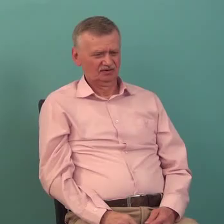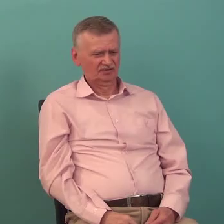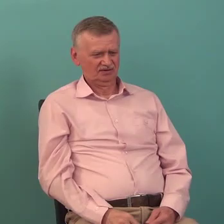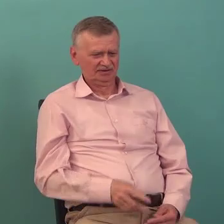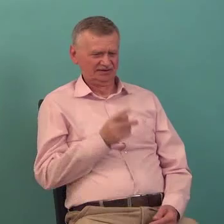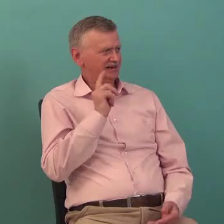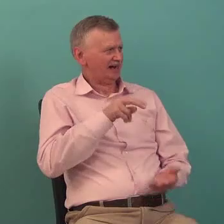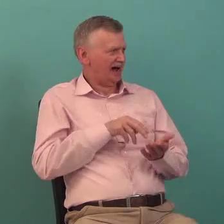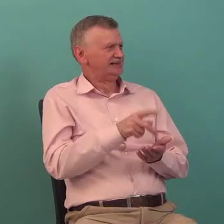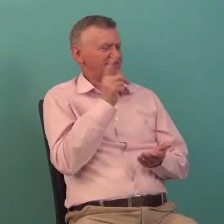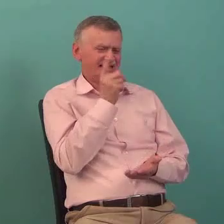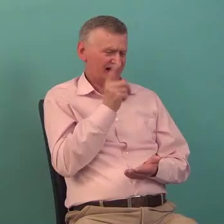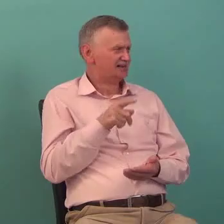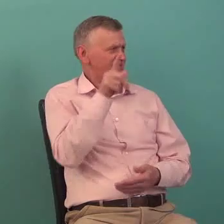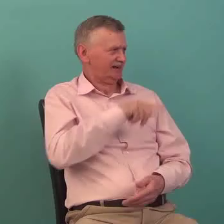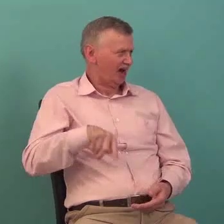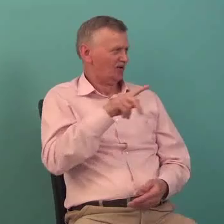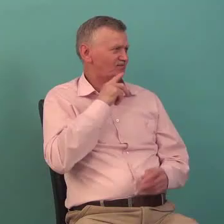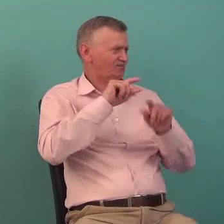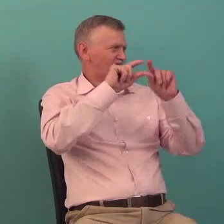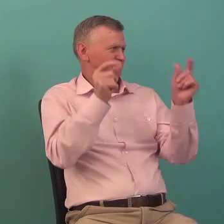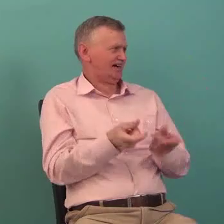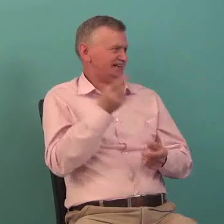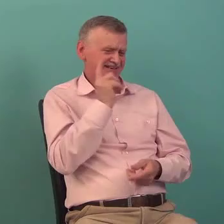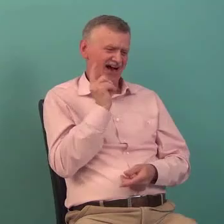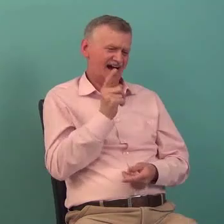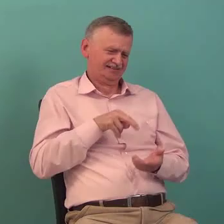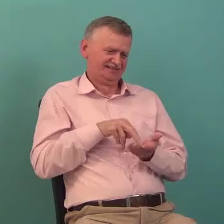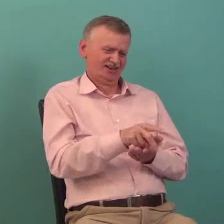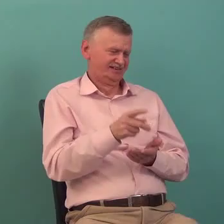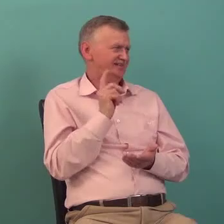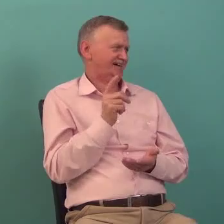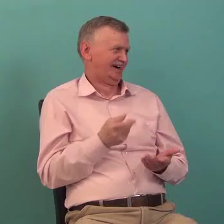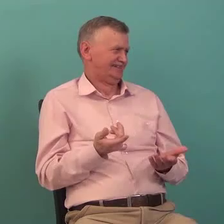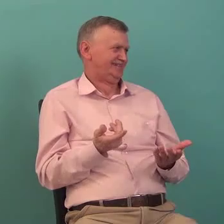Czerwone obwódka na białym znaku oznacza, że jest zakaz chodzenia.